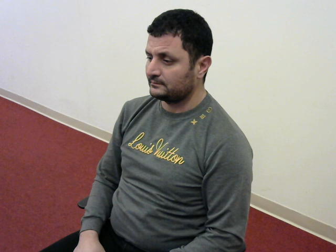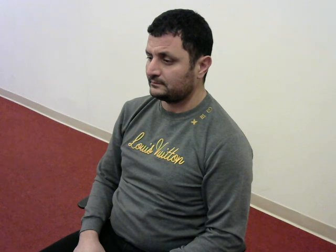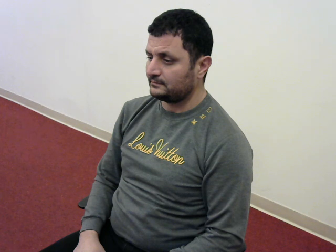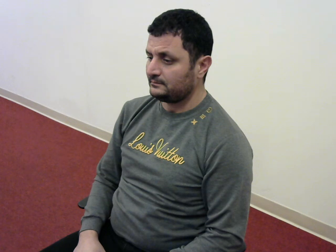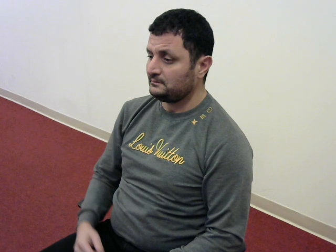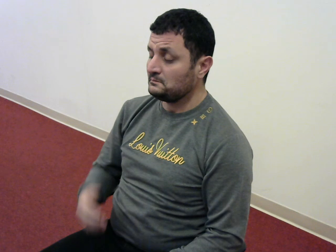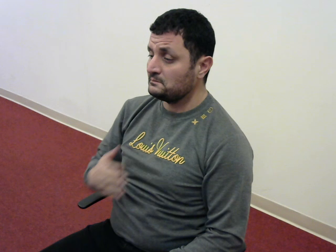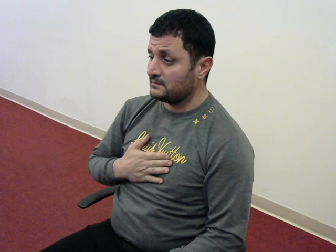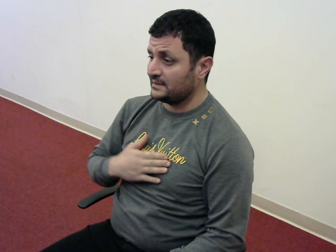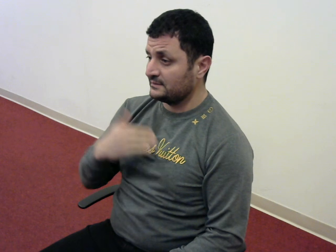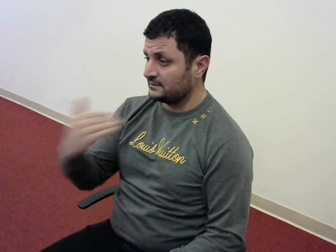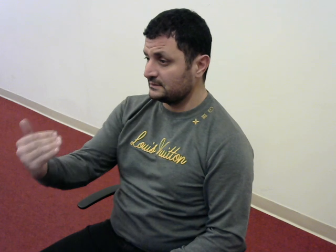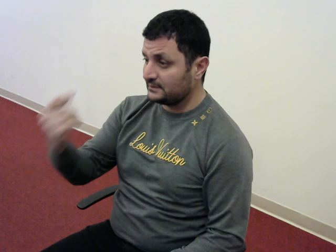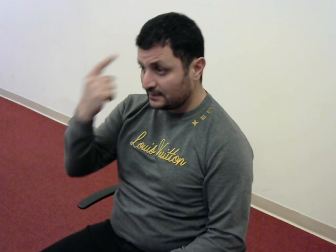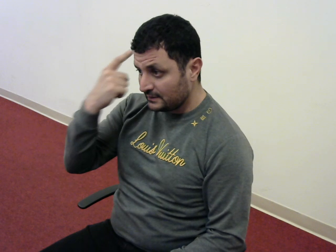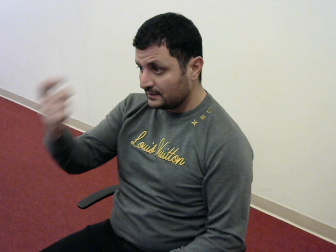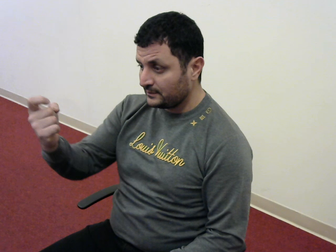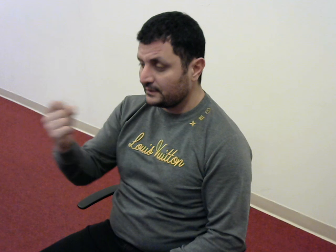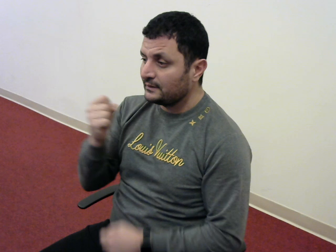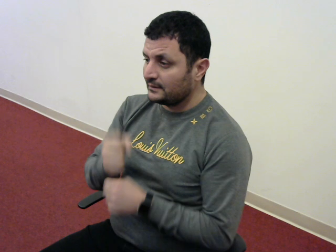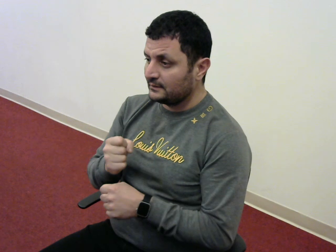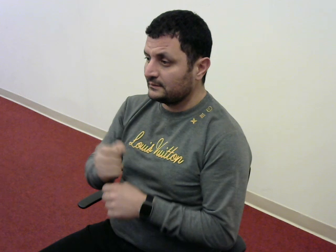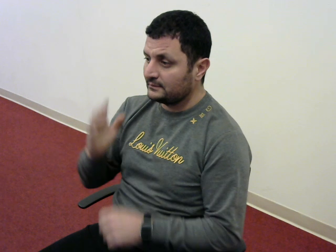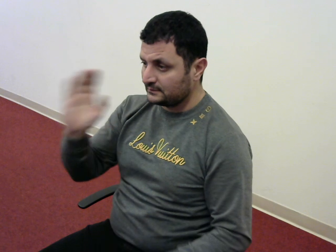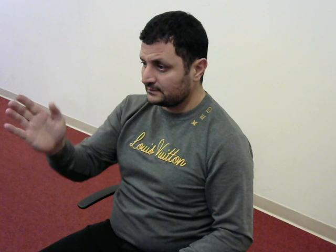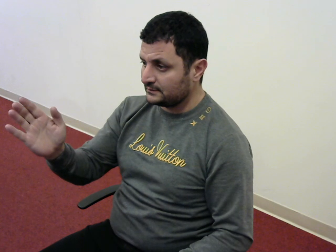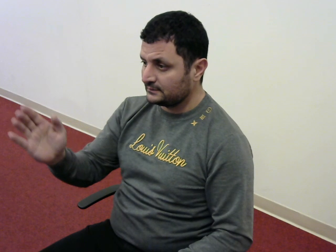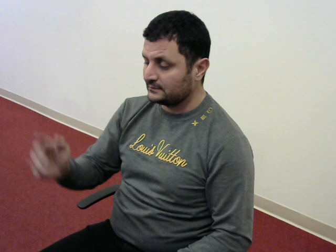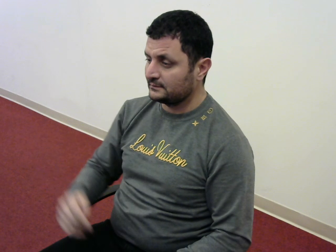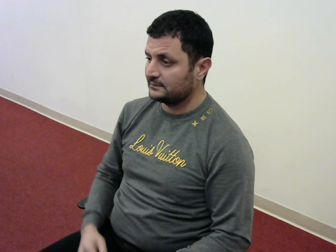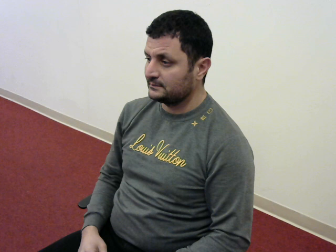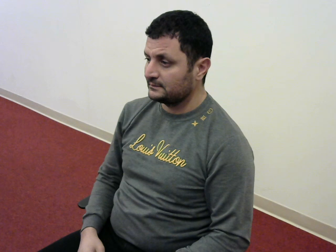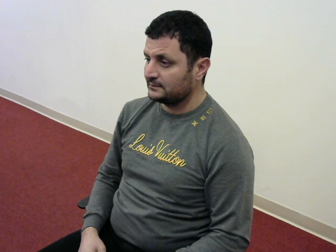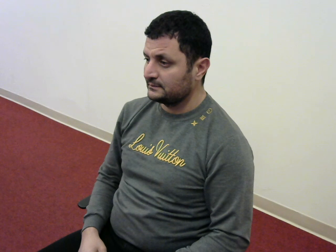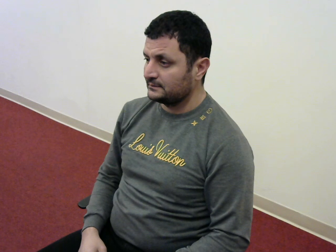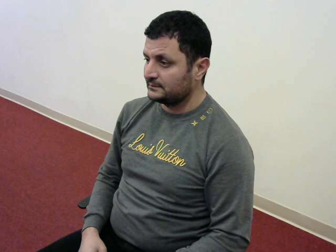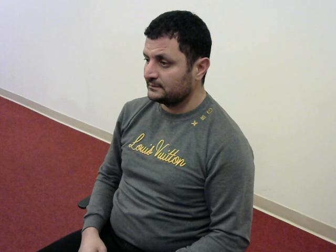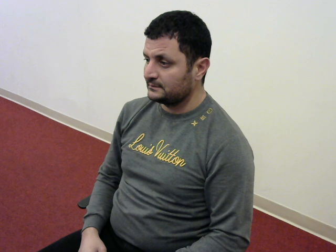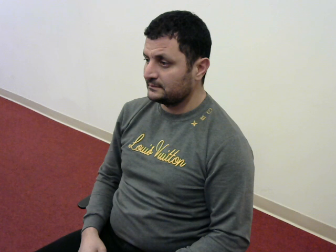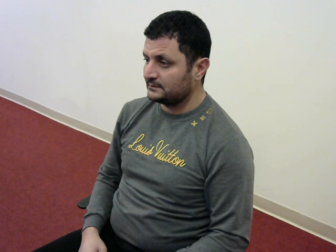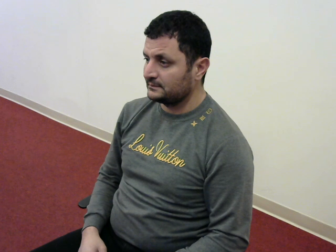Mən sizə xəbər edəcəyəm